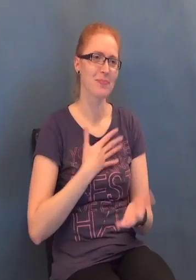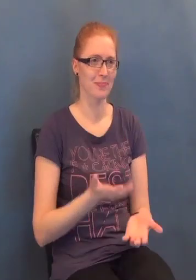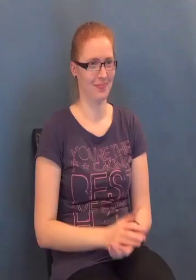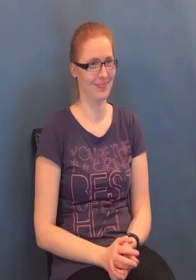Mam, mam.